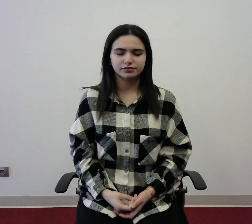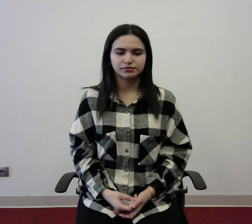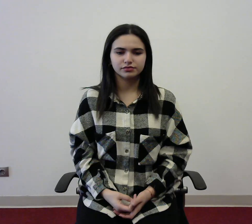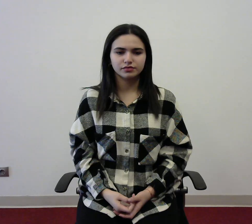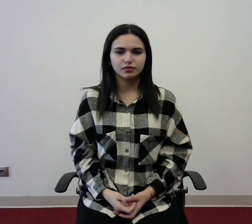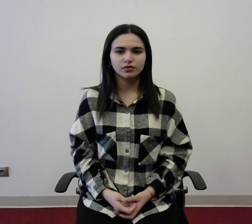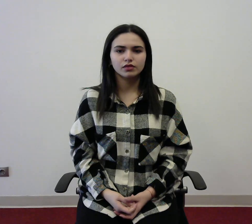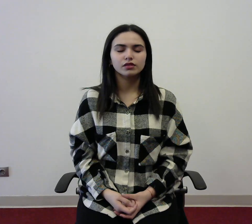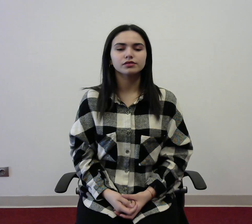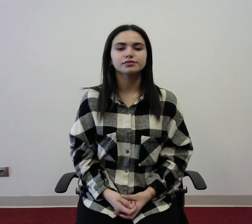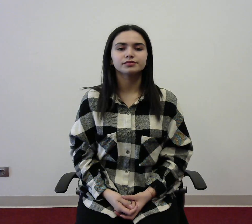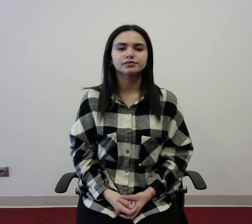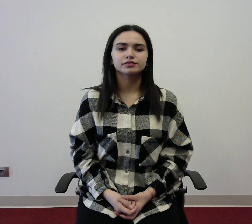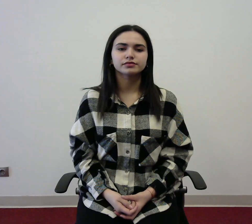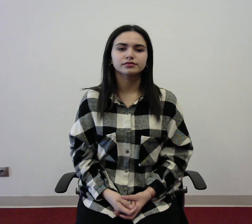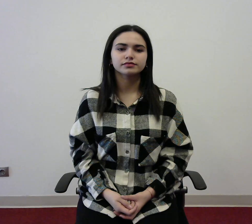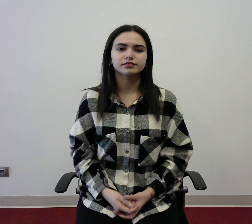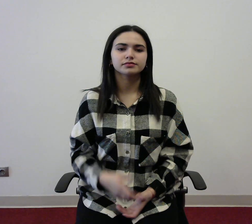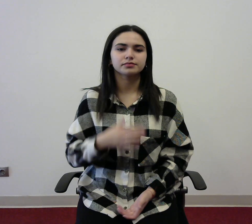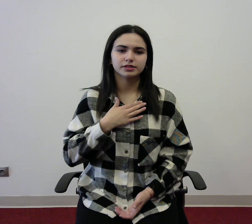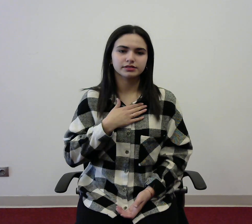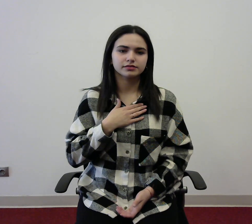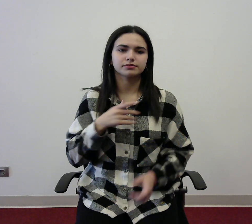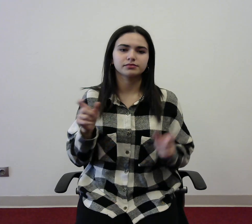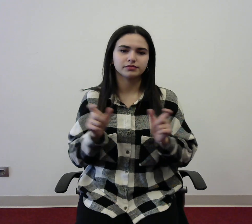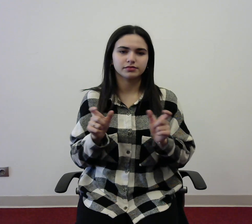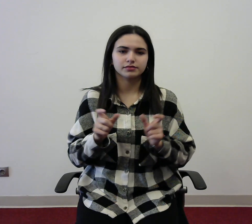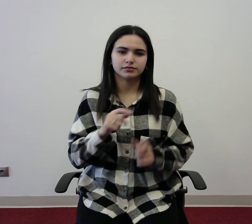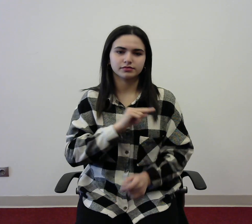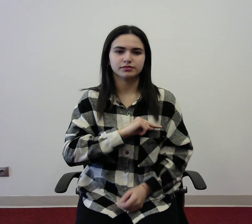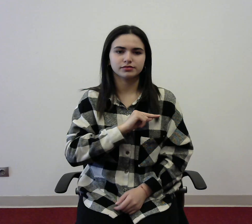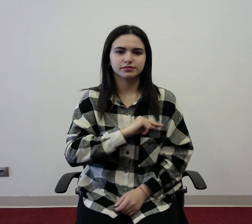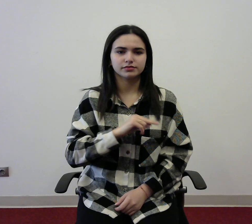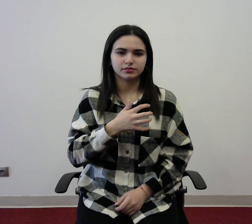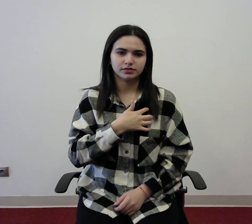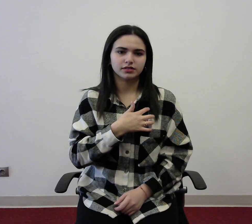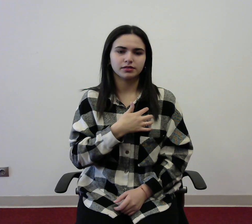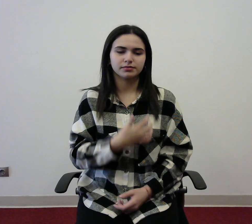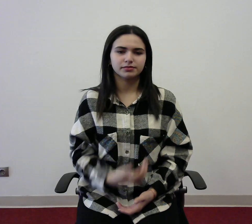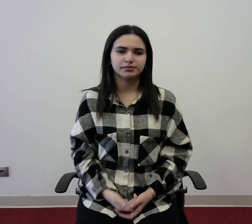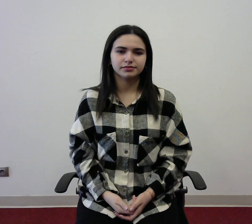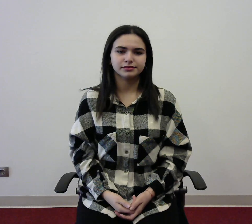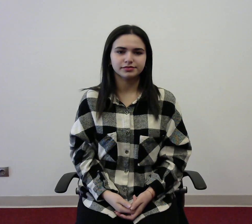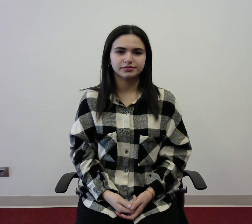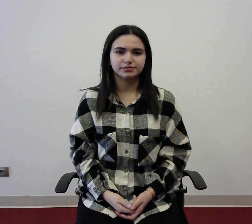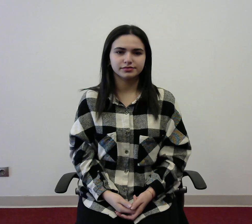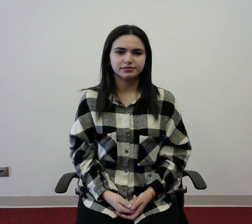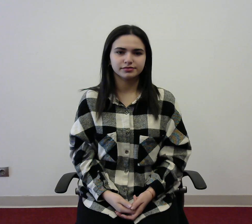Mən marketdə işləmək istəyirəm